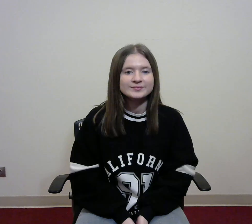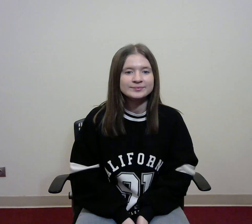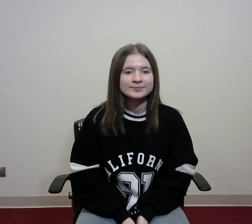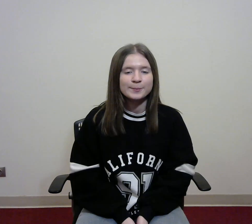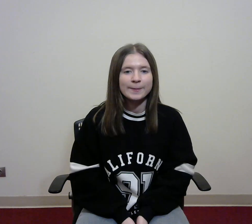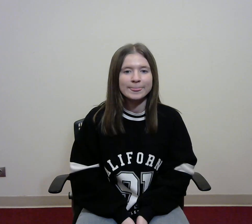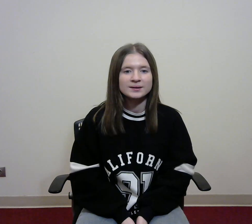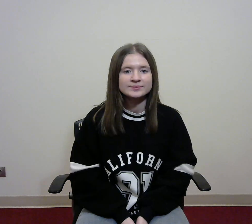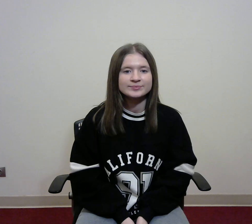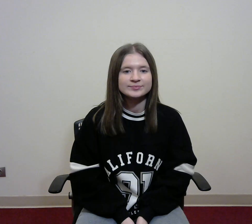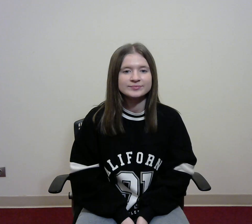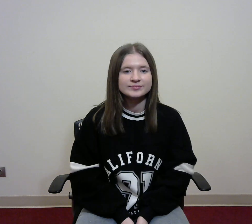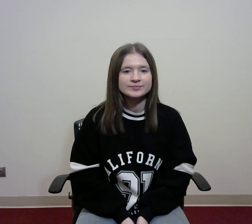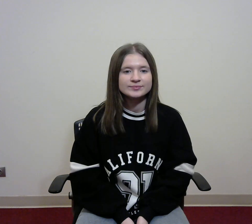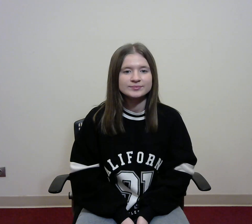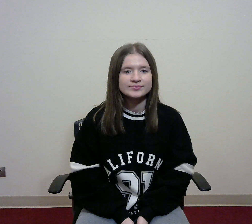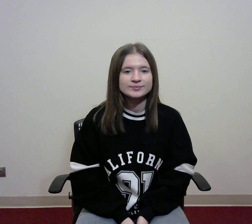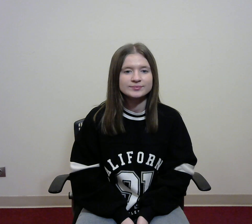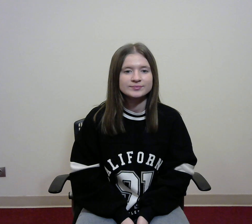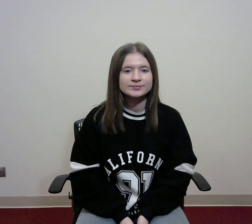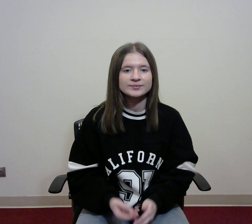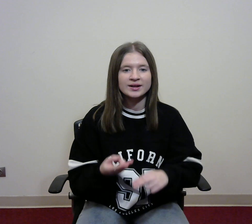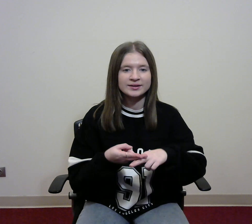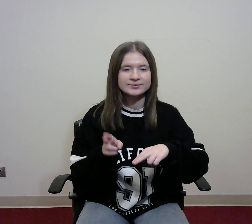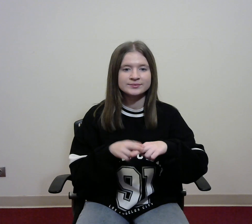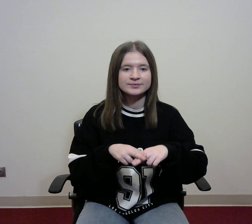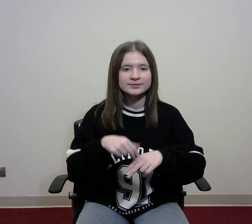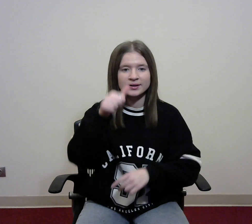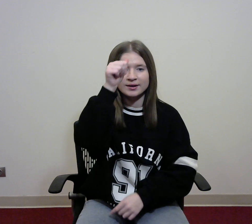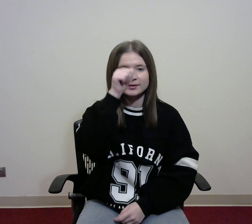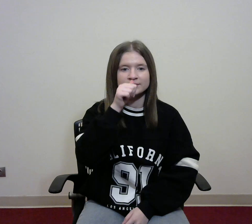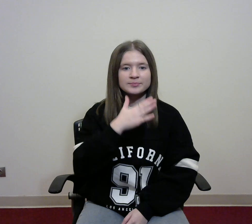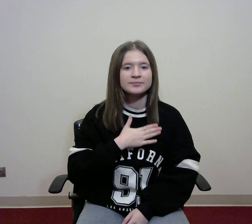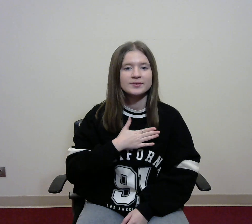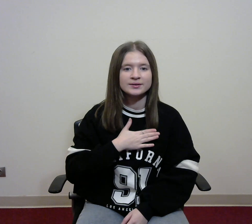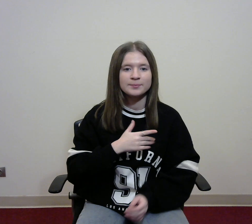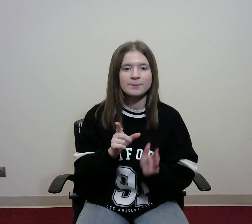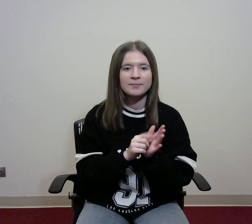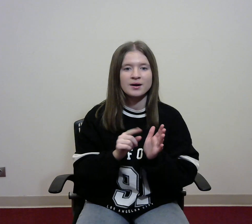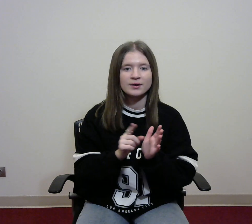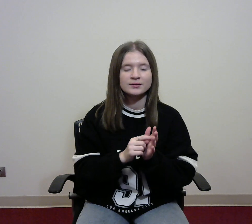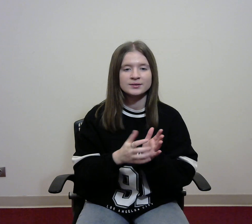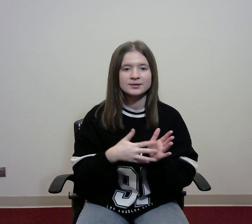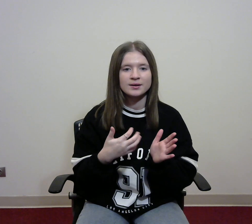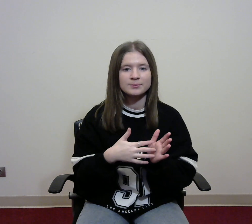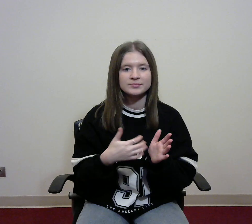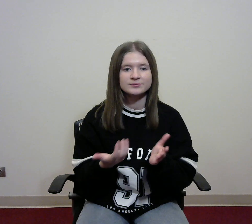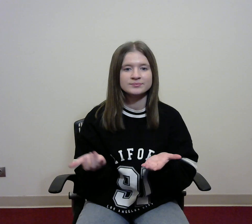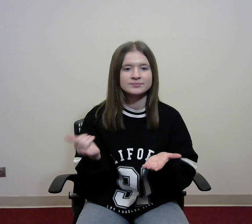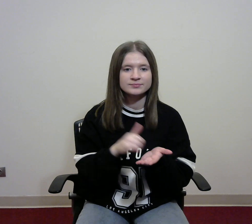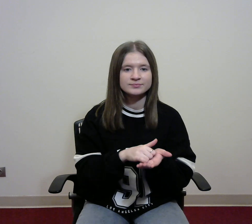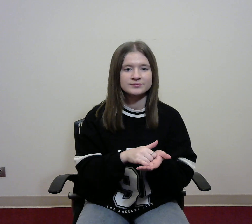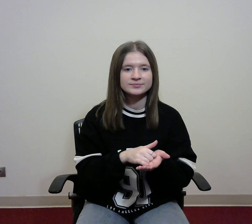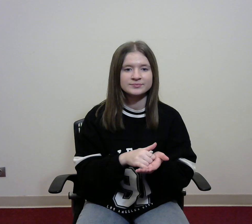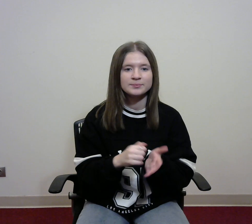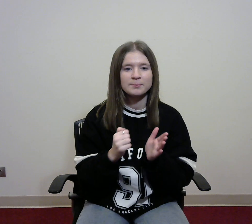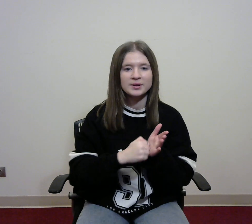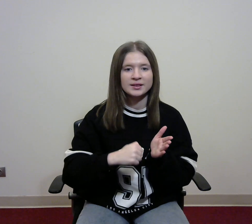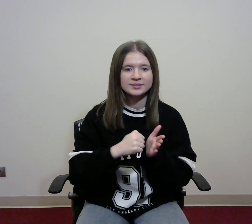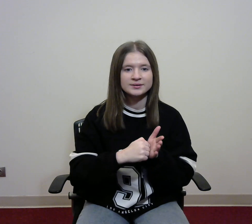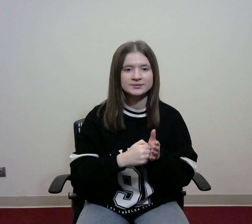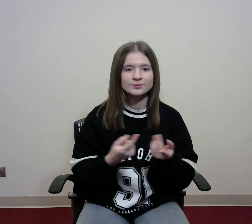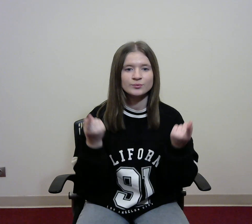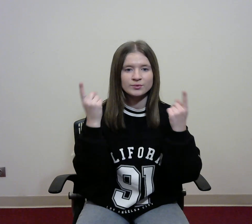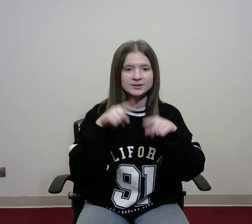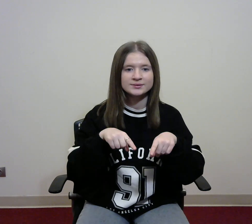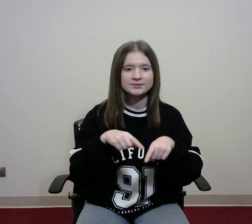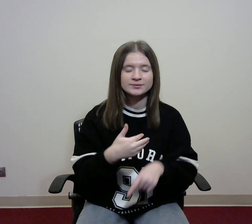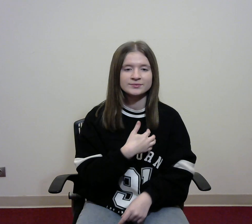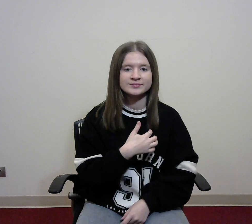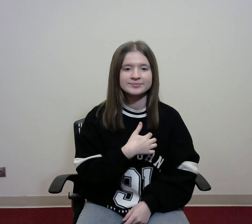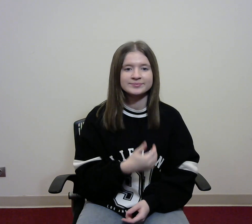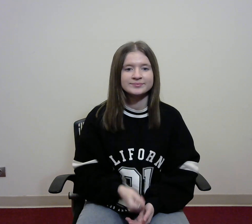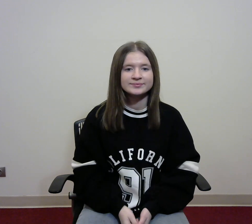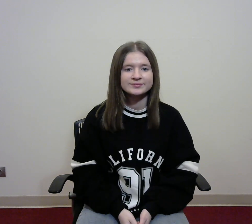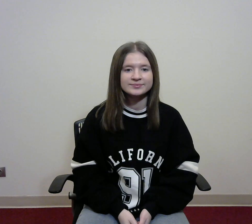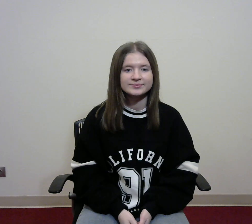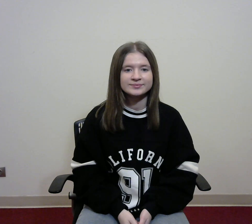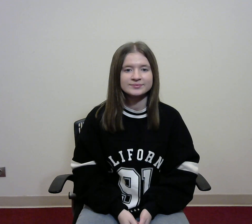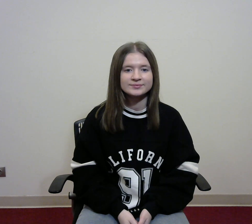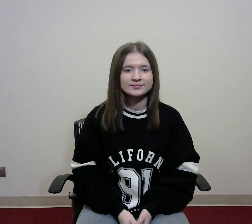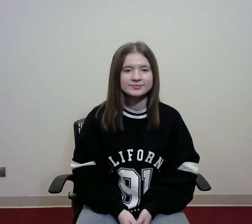Bu ay mənim pensiyam əksik yüklənib, səbəbini bilmək istəyirəm